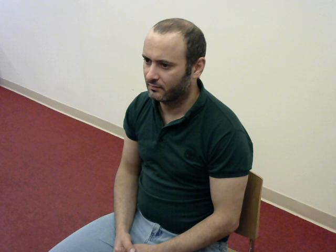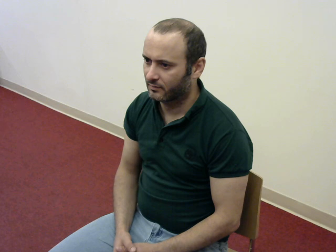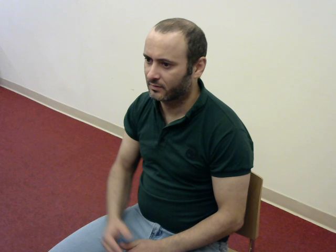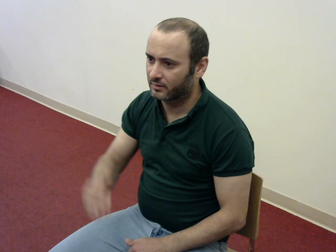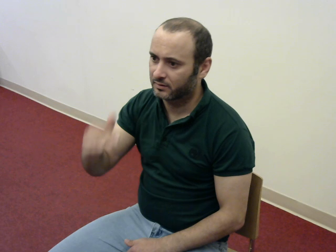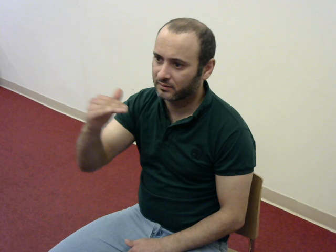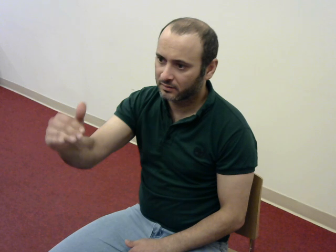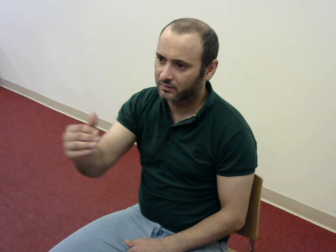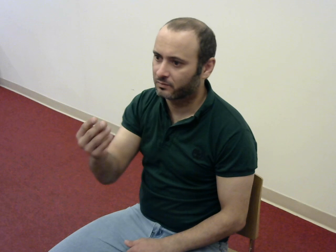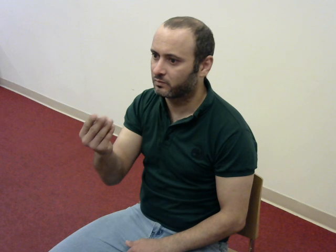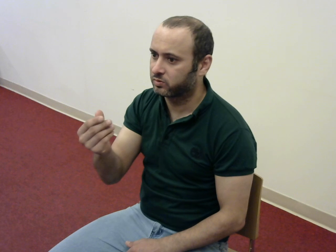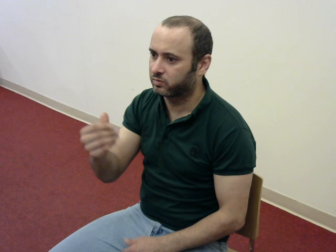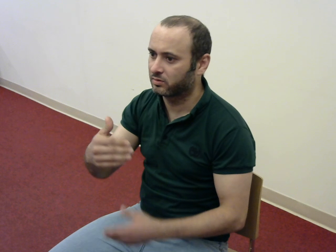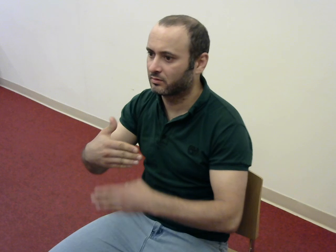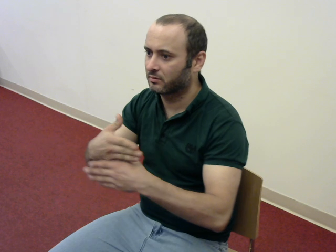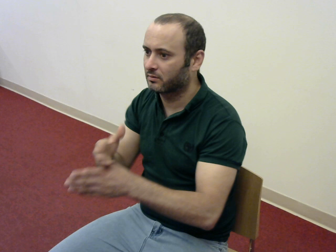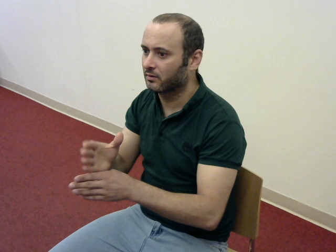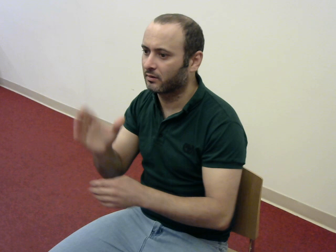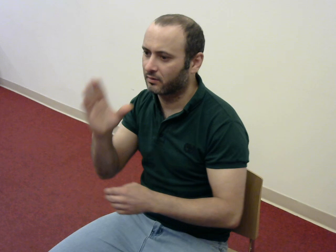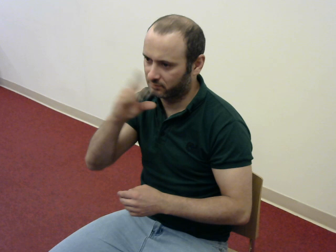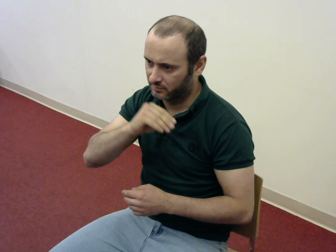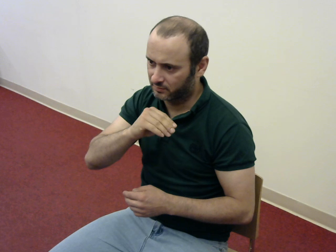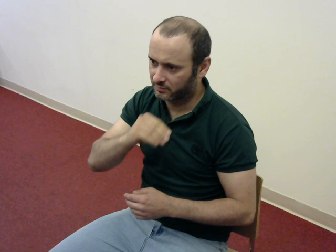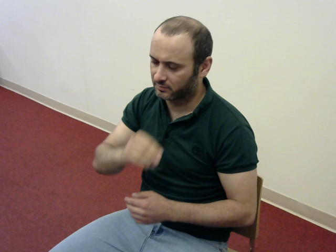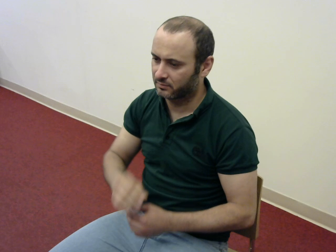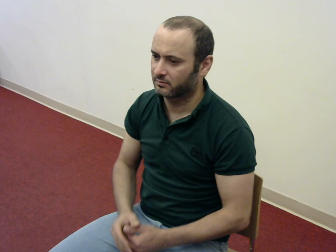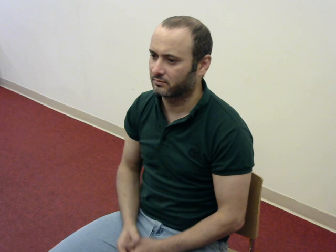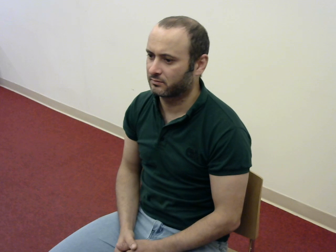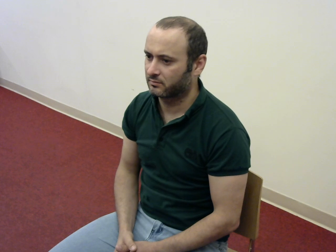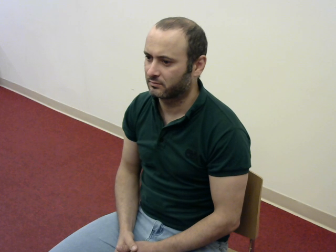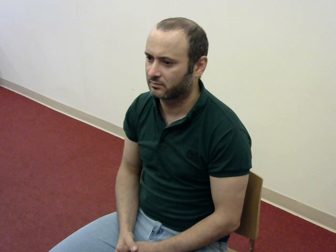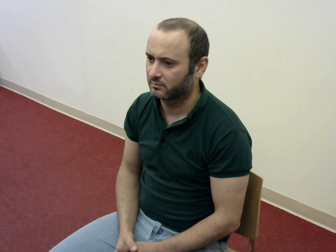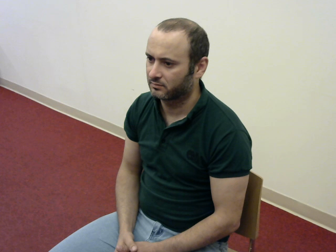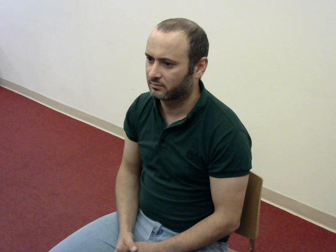Siz pulu xırdalaya bilərsinizmi?